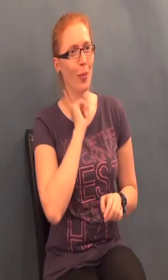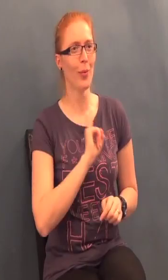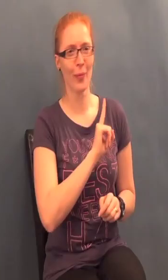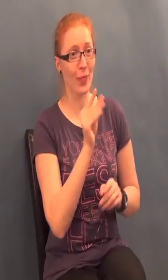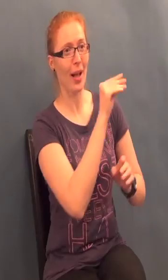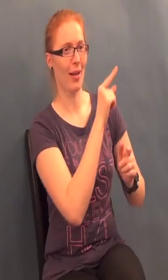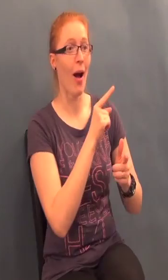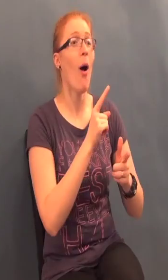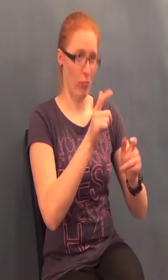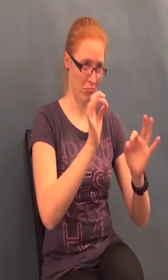Kobieta mówi coś Charliemu, a on się zgadza.